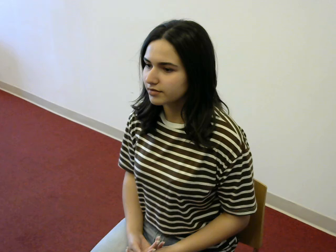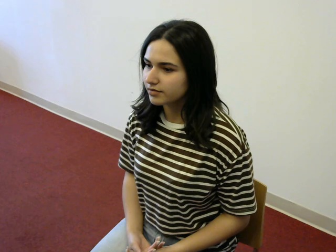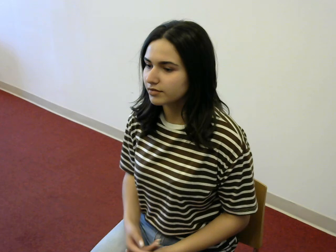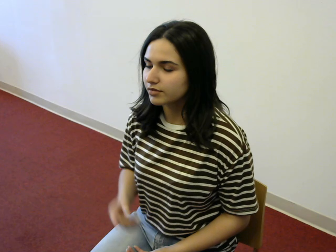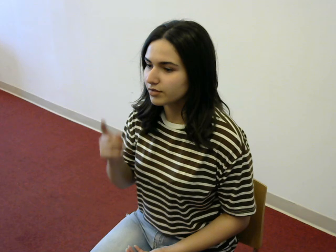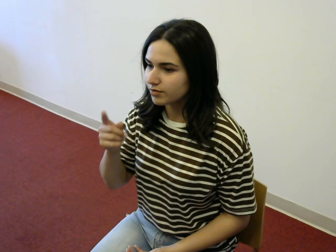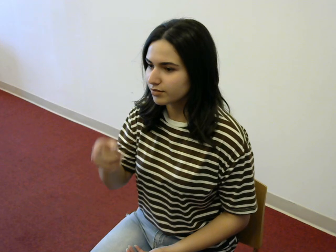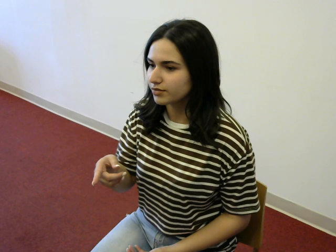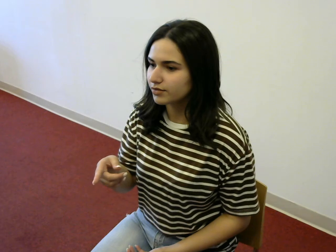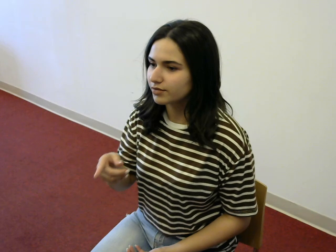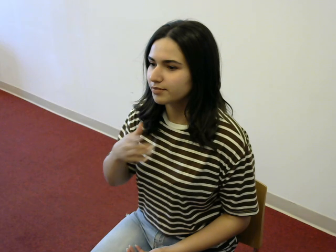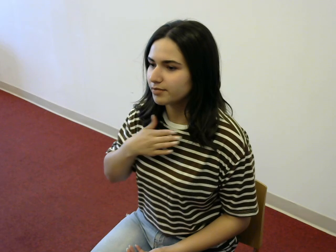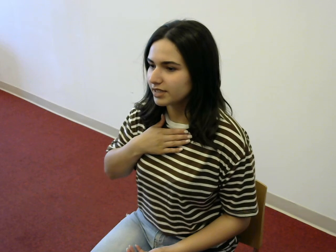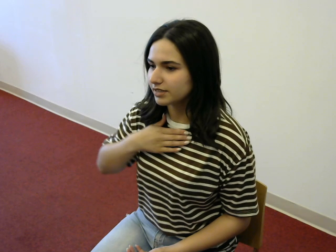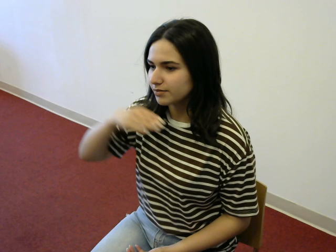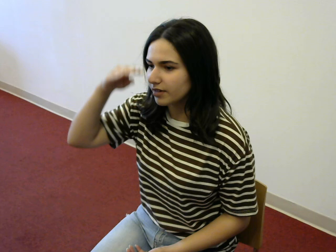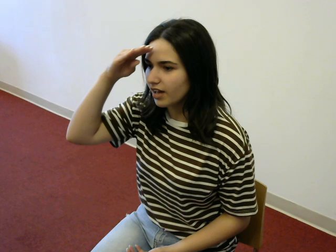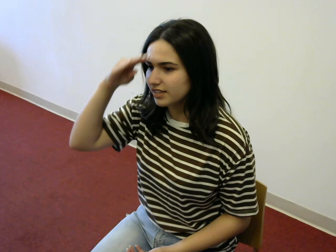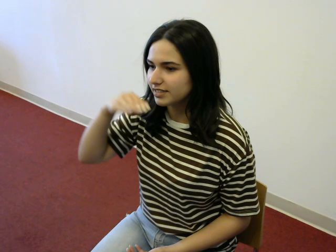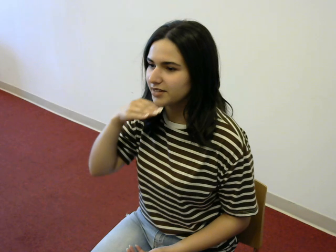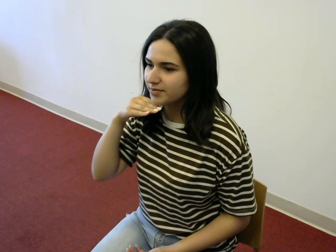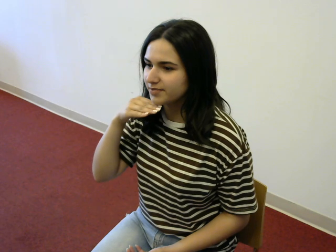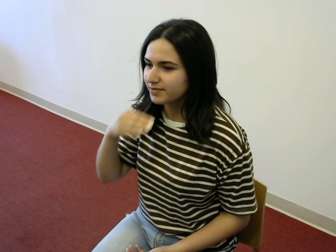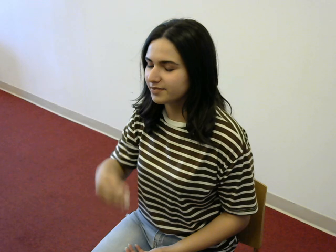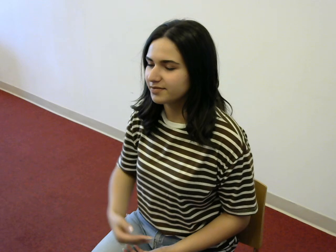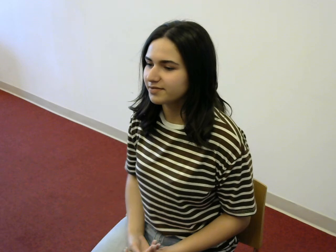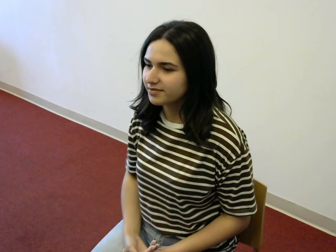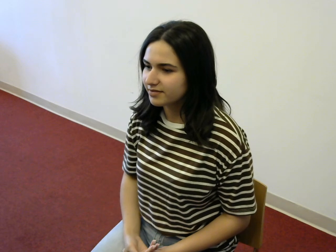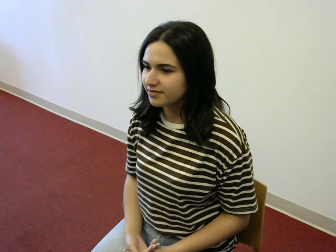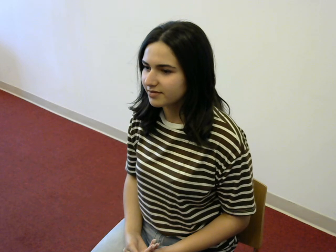Bu mənim atamdır